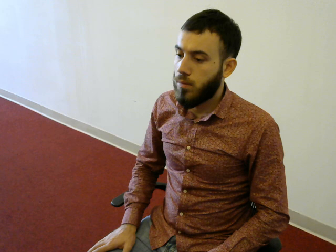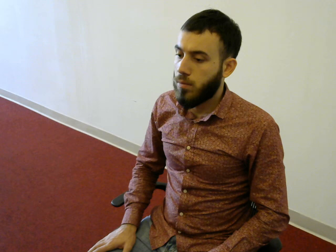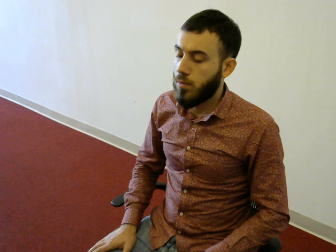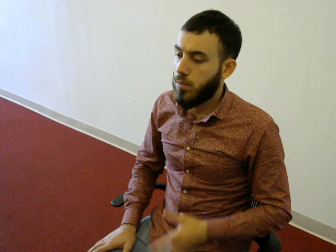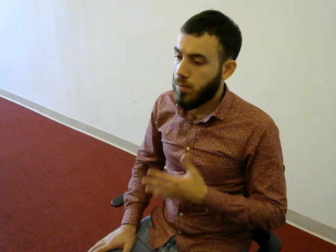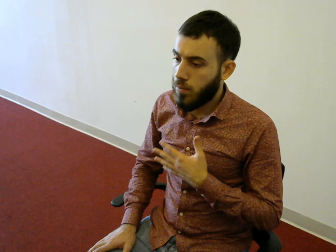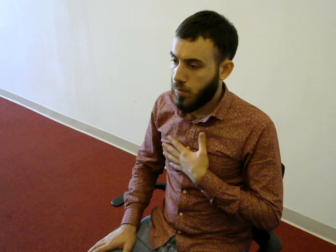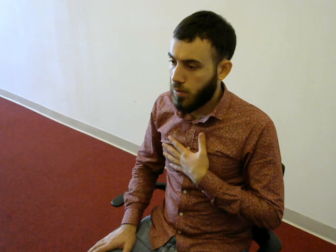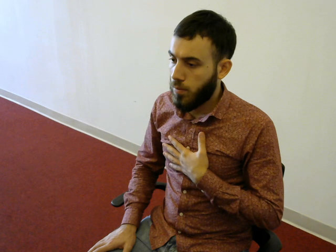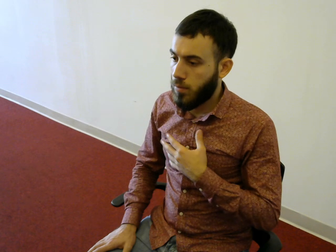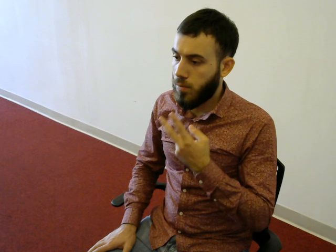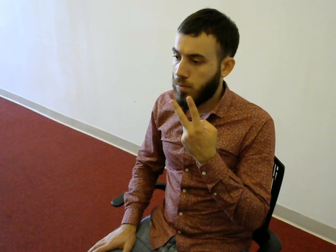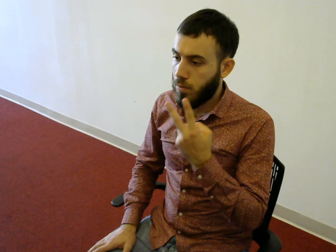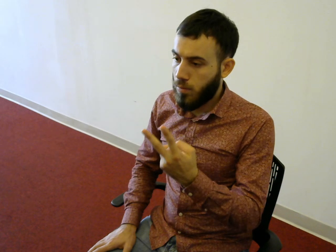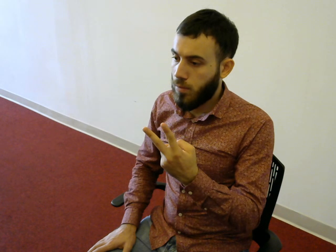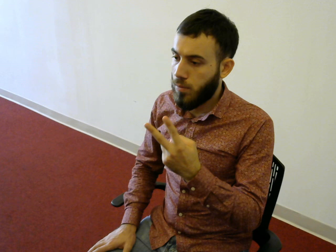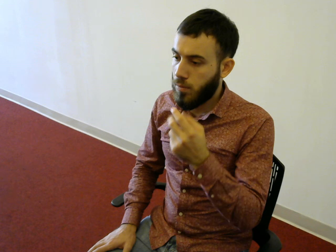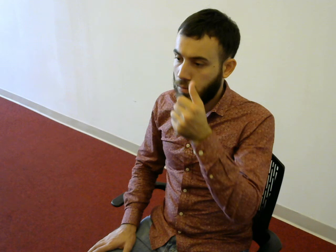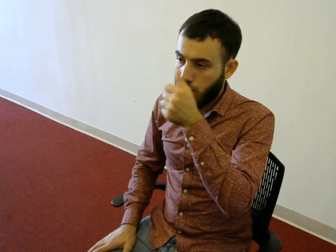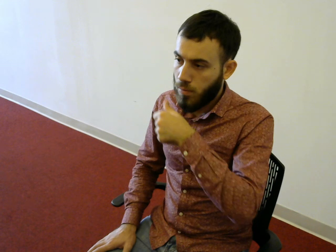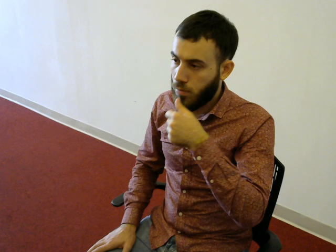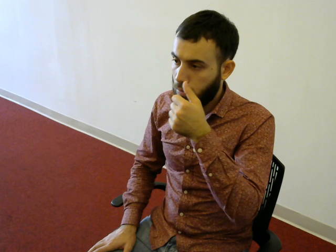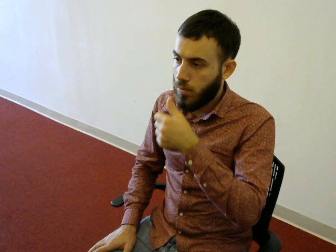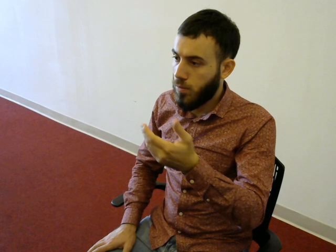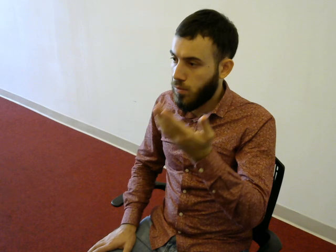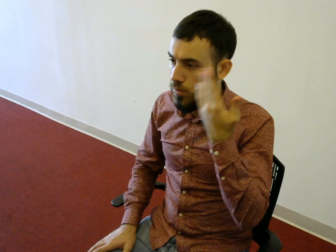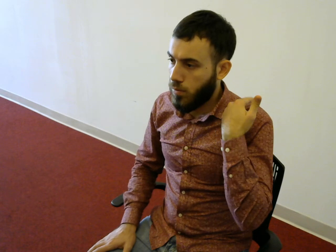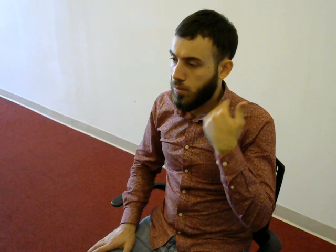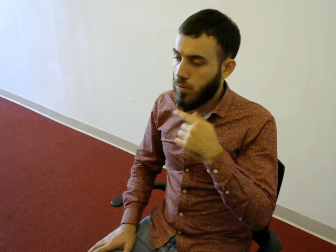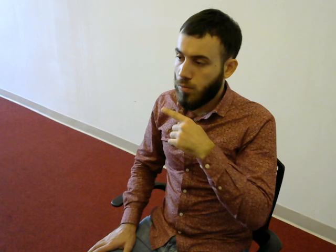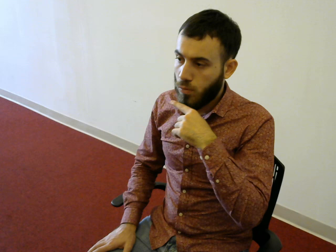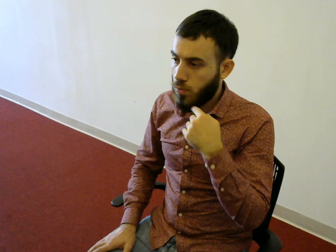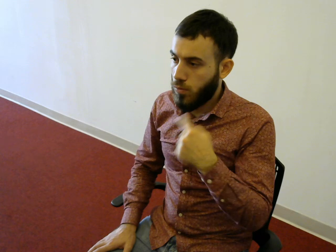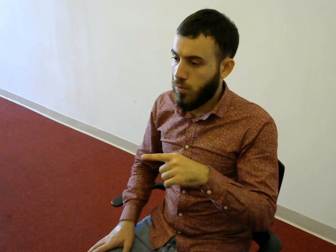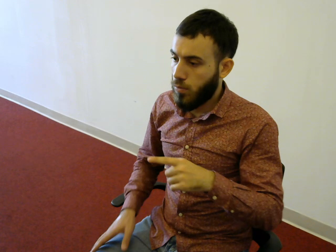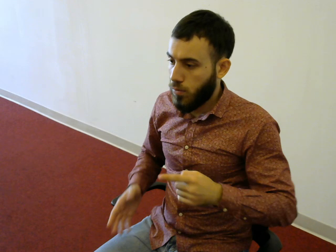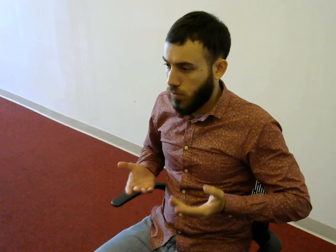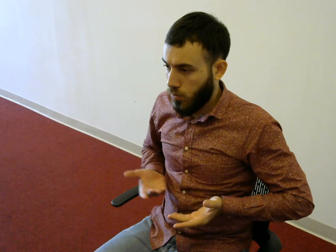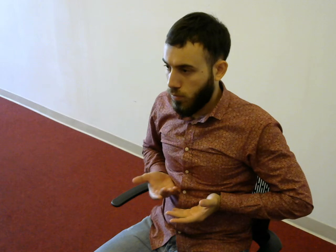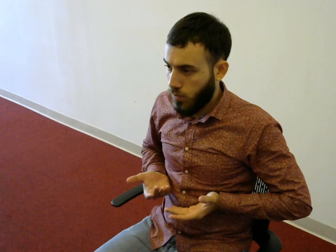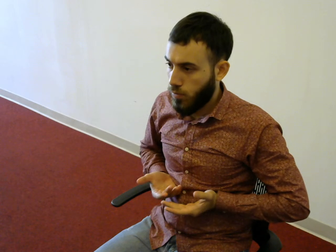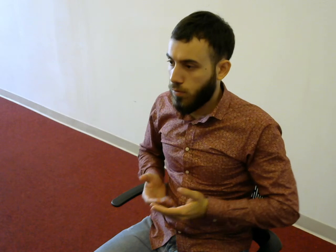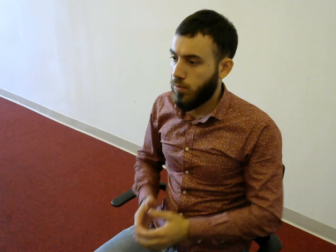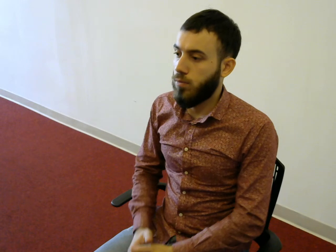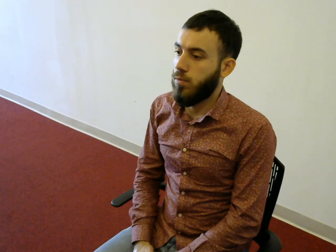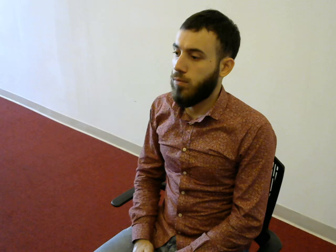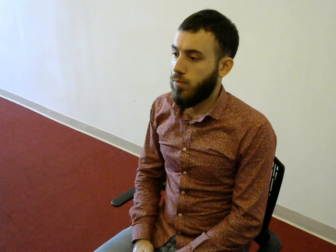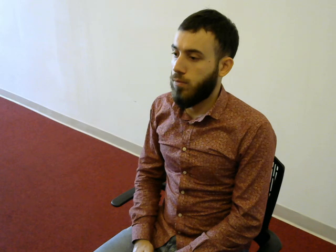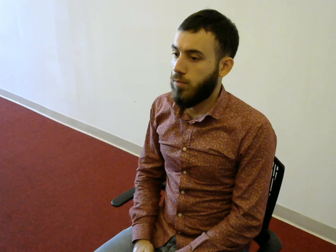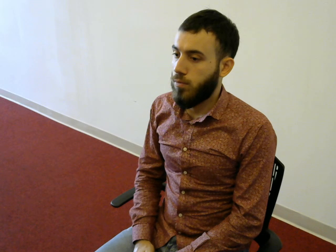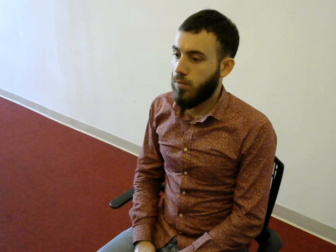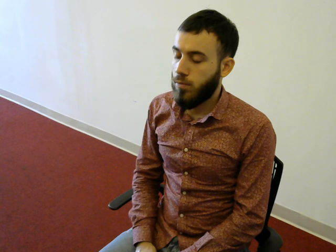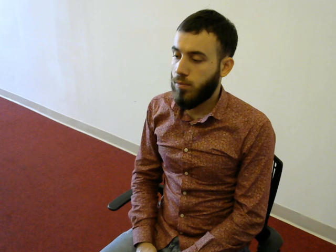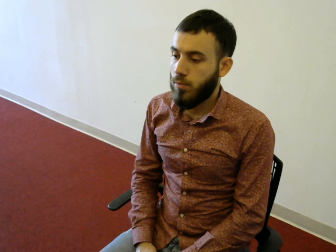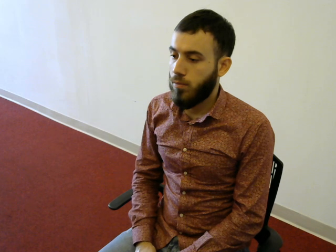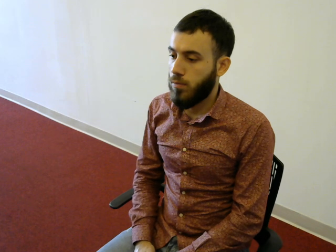Mən iki il öncə Rusiyada yaşayırdım